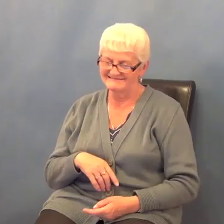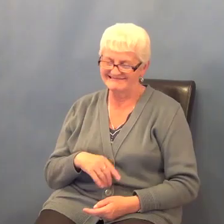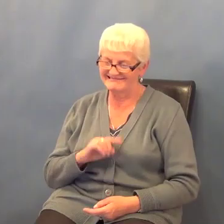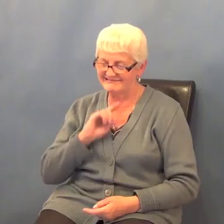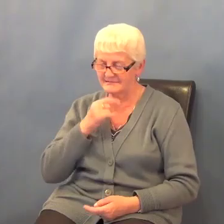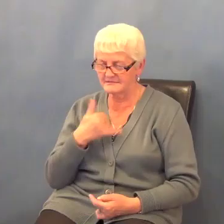Nie możliwe, to inne.